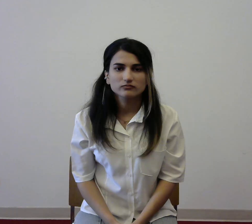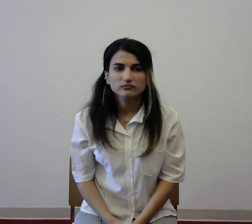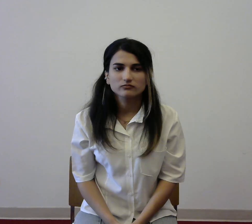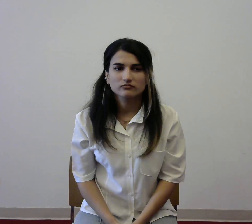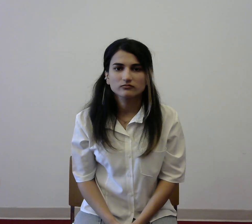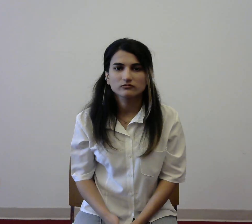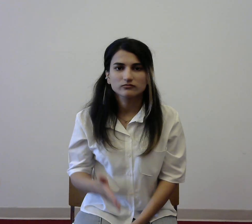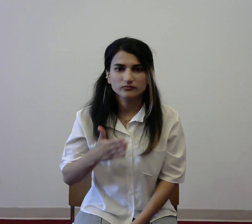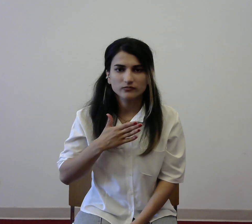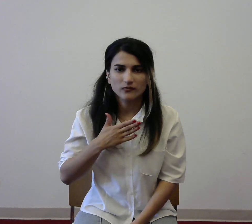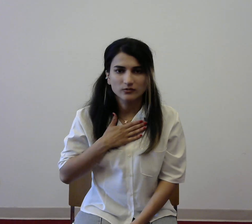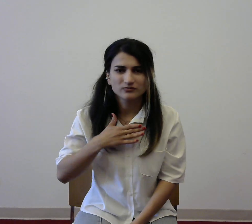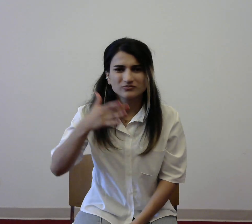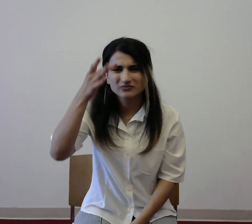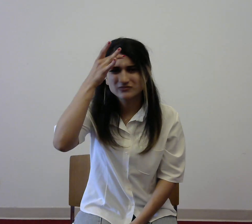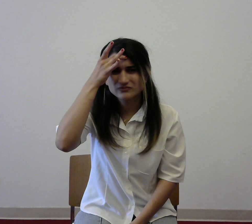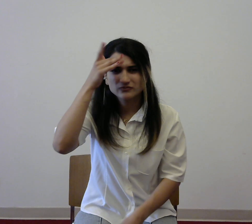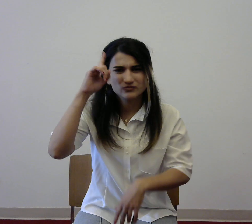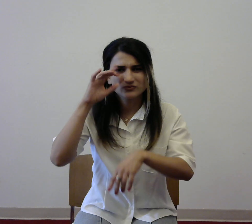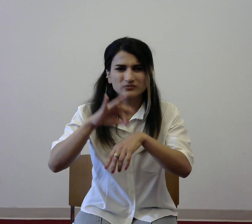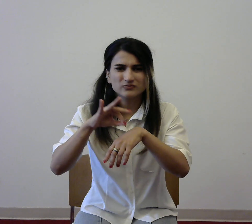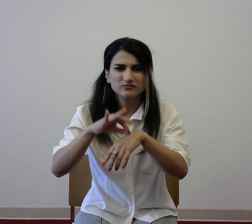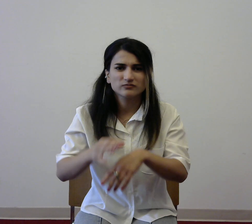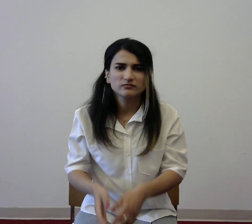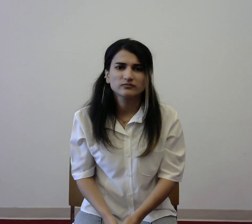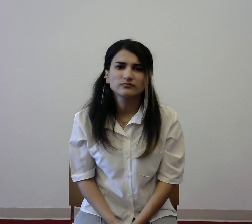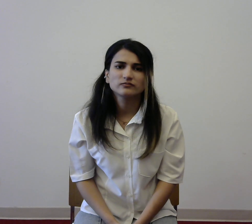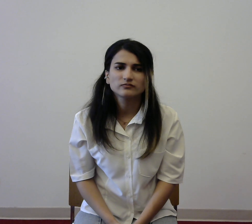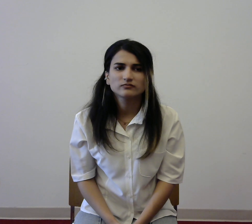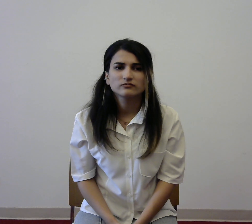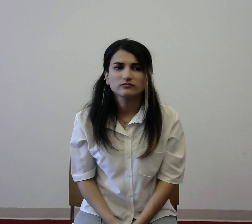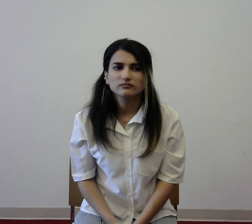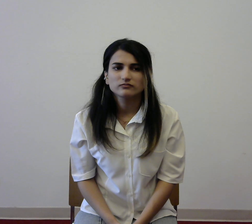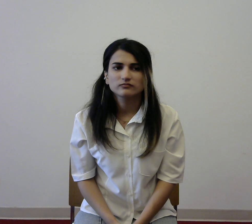Mənim başım ağrıyır